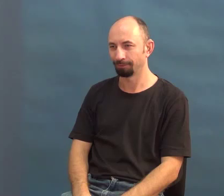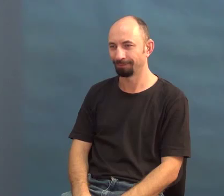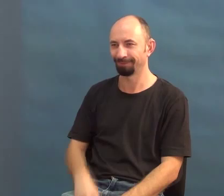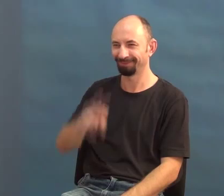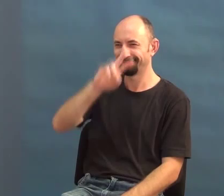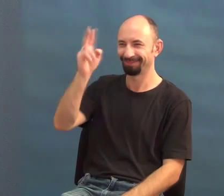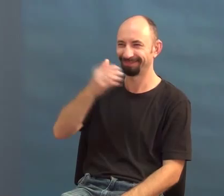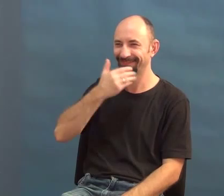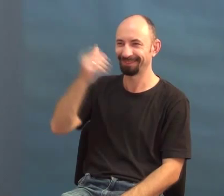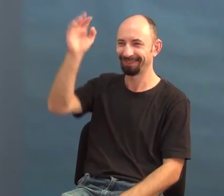Nie ma tego nigdzie.